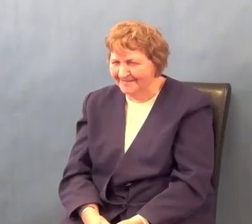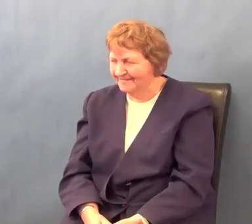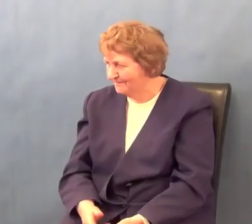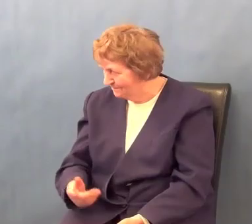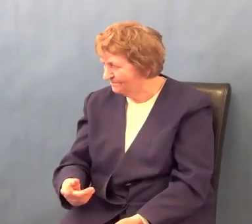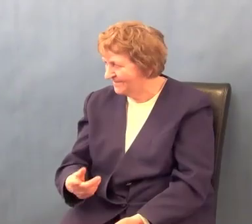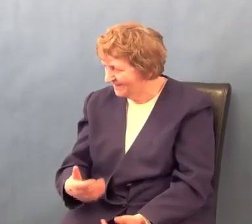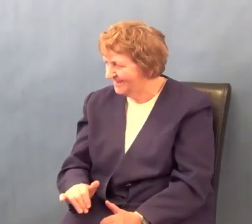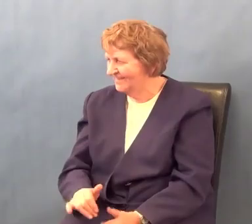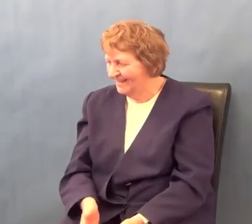Tak, inny.